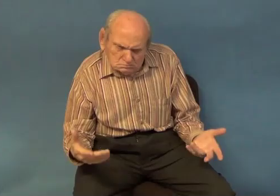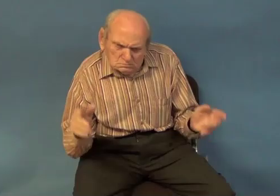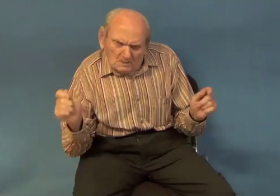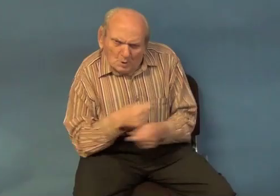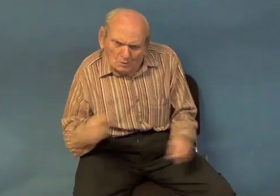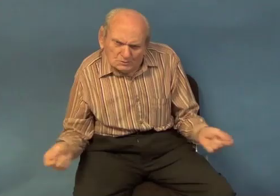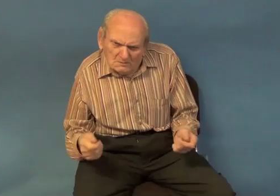To niemożliwe.